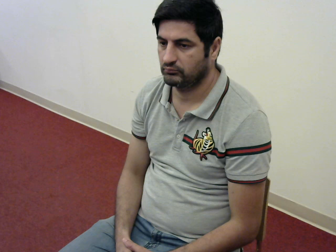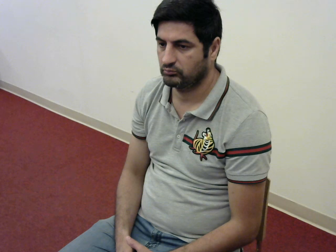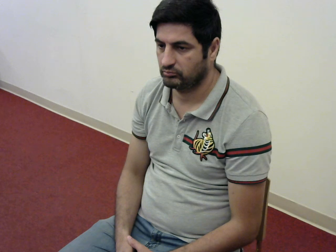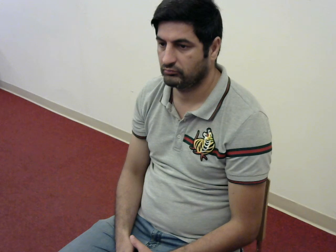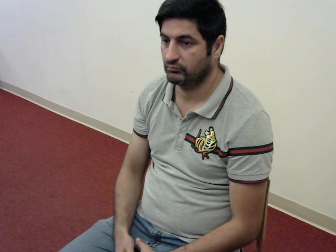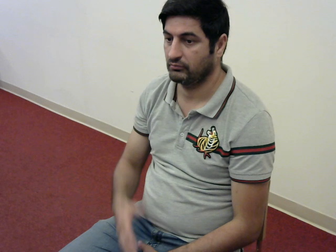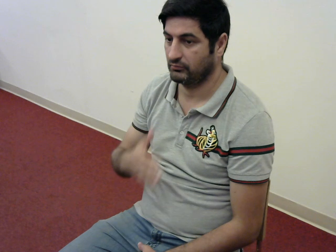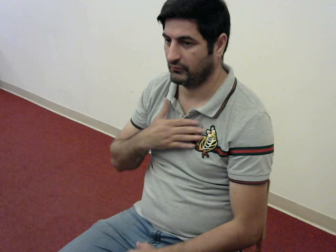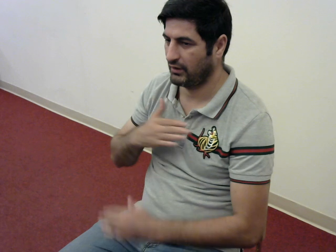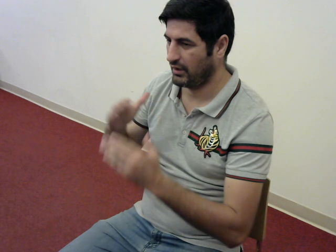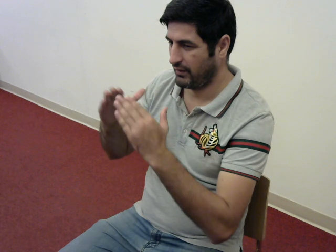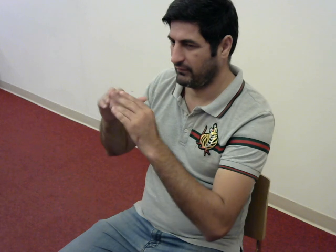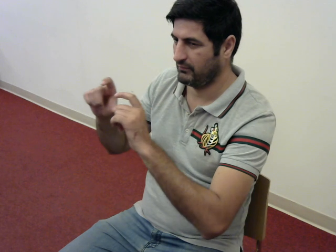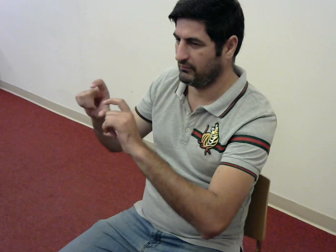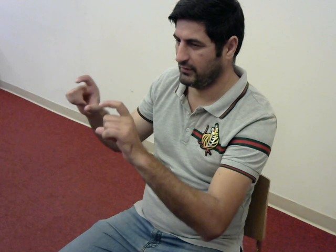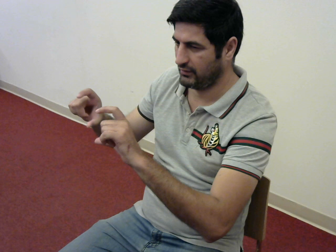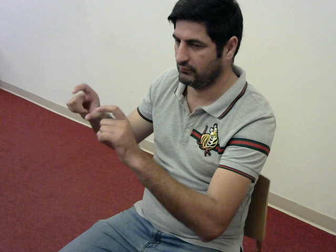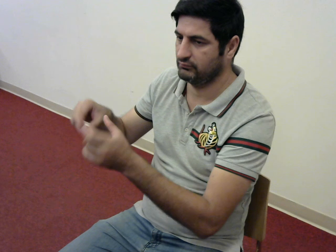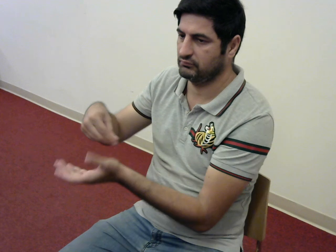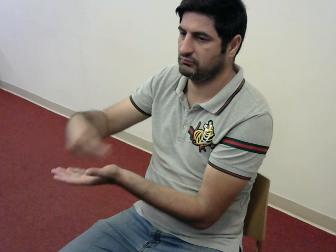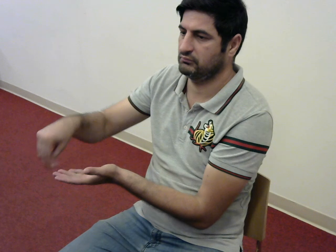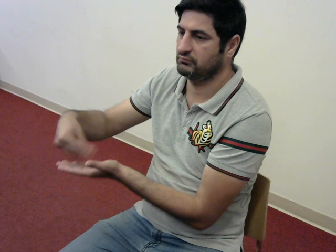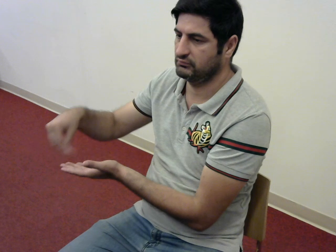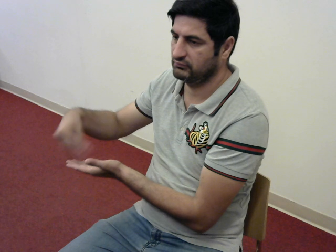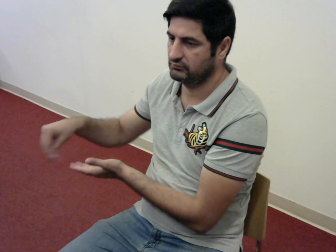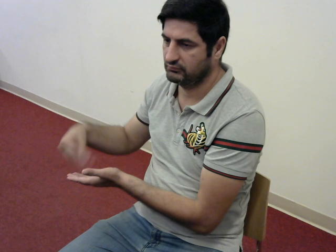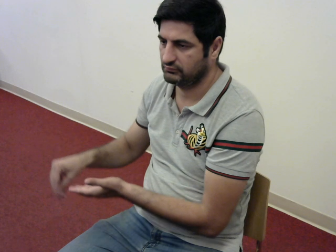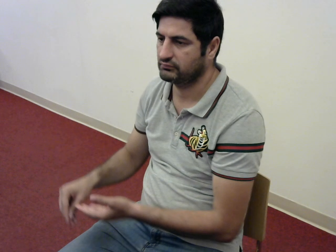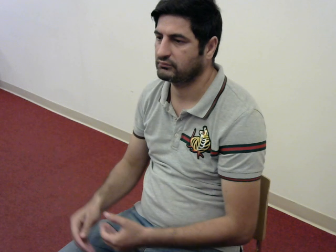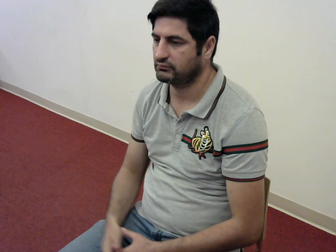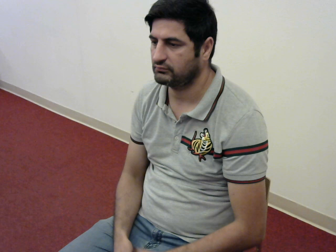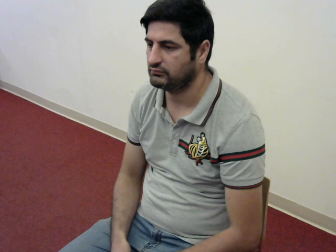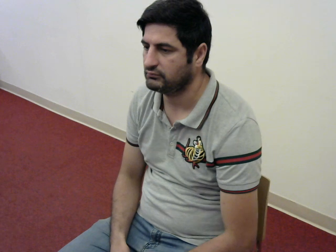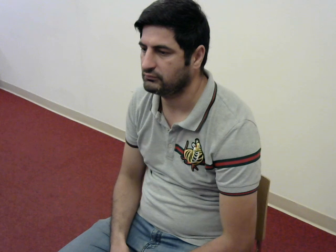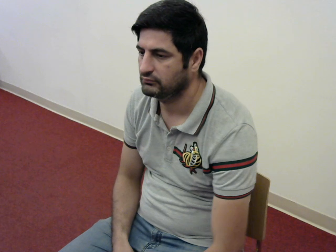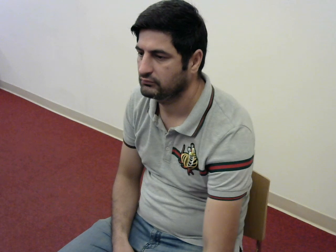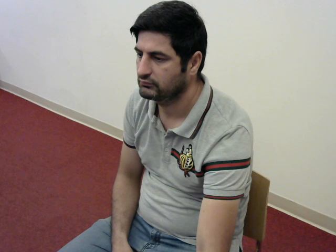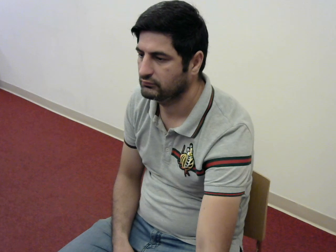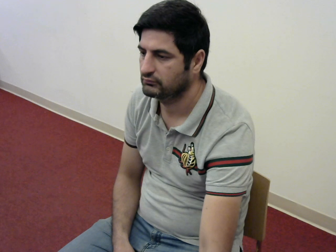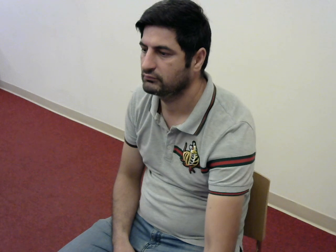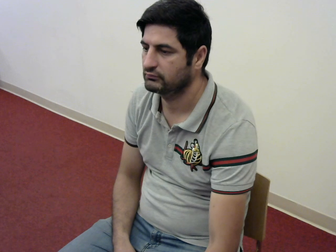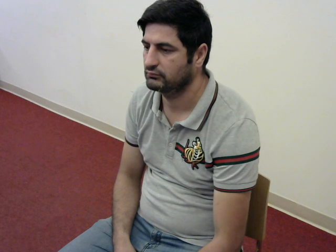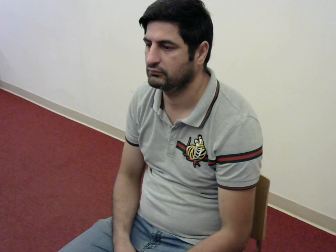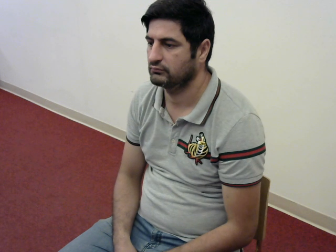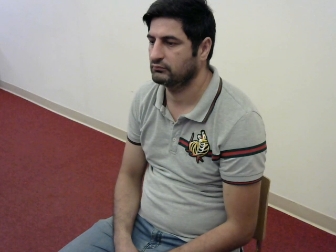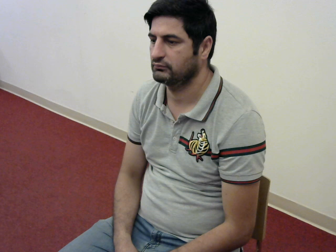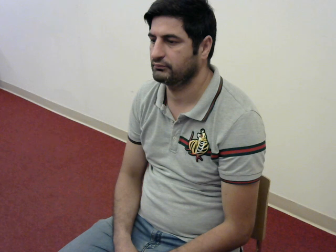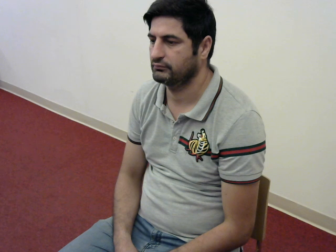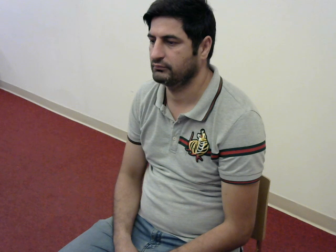Mən evə ərzaq almalıyam